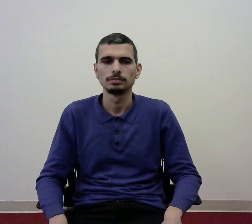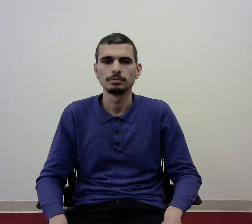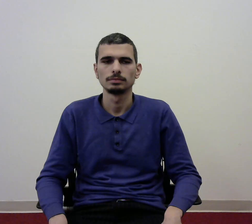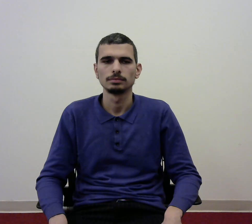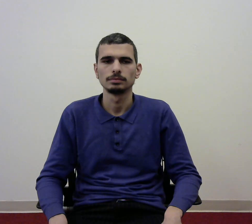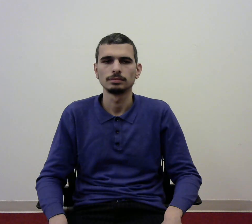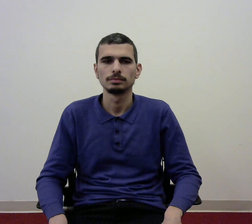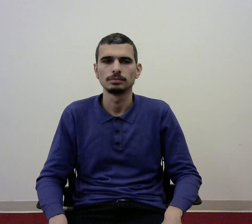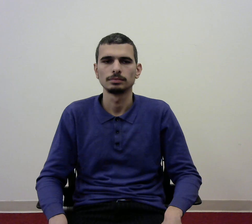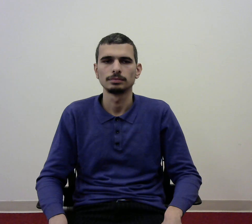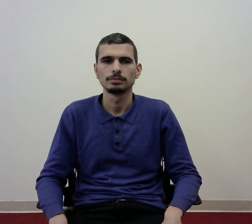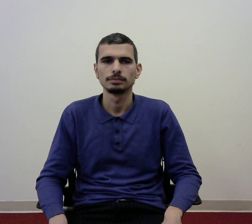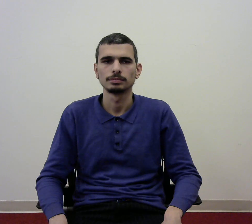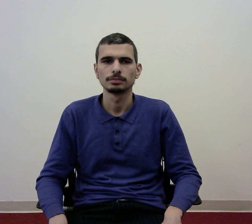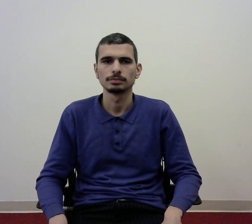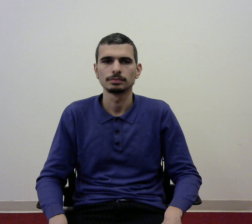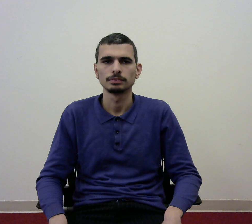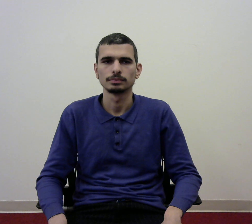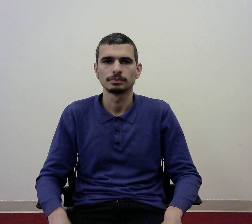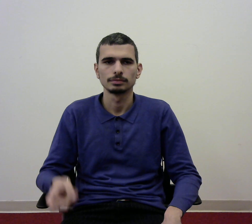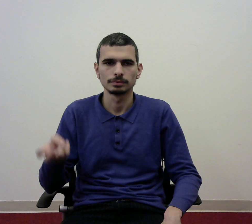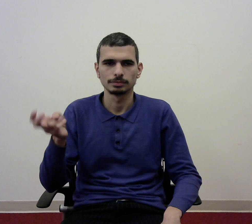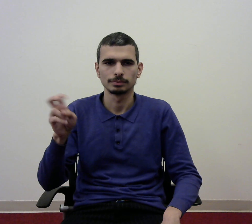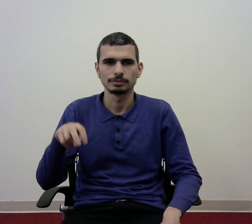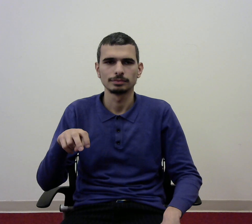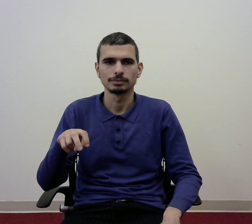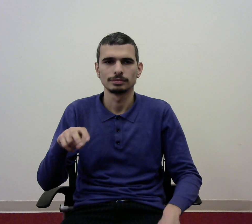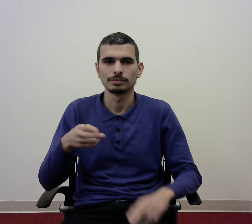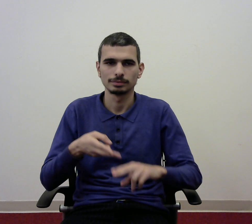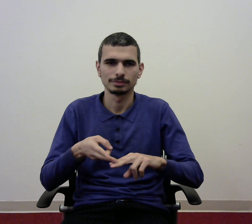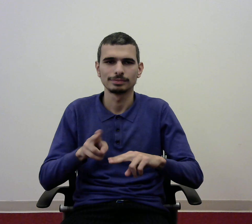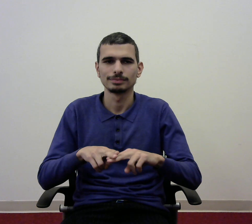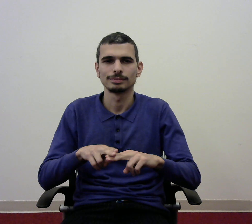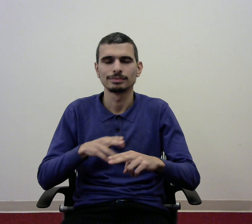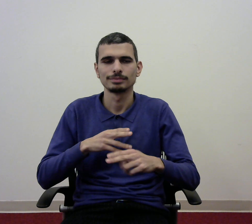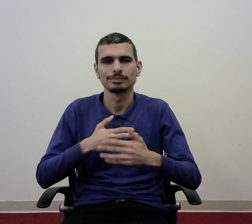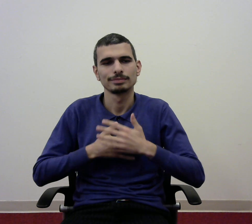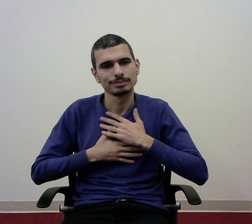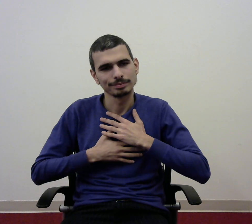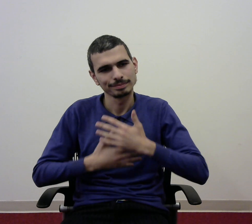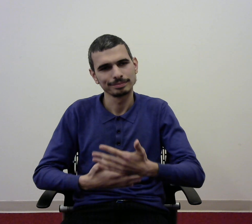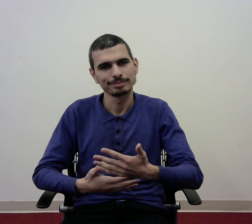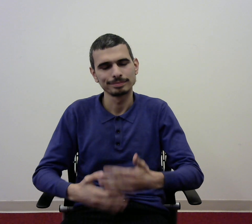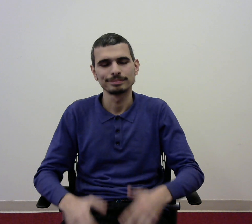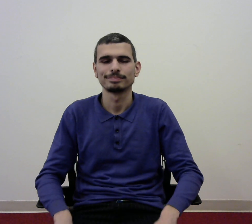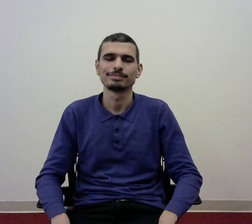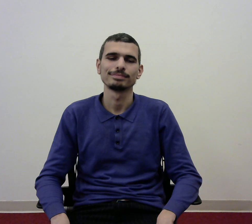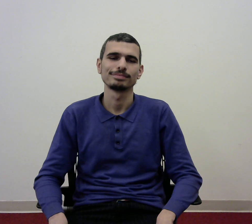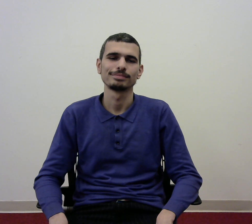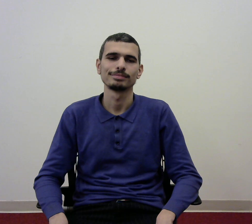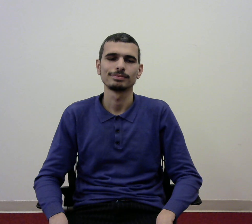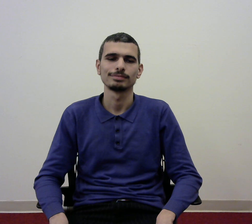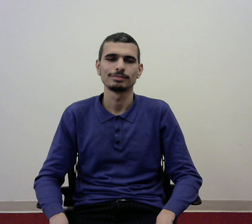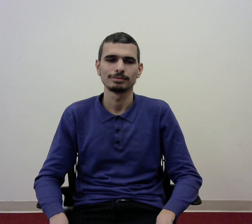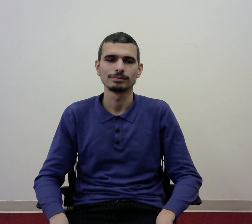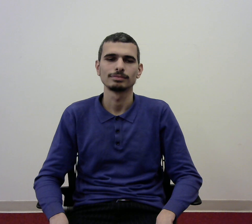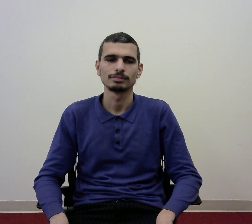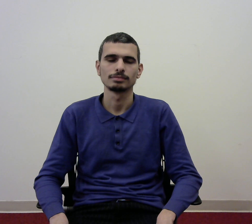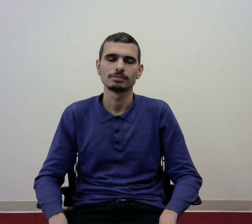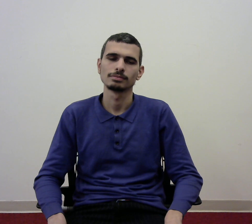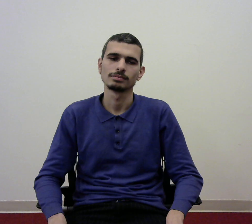Gəldiyinizə görə minnətdaram